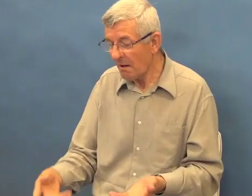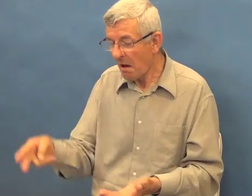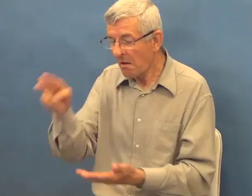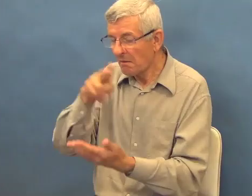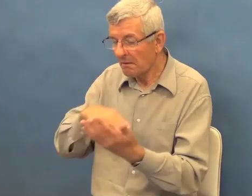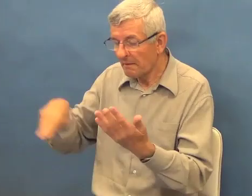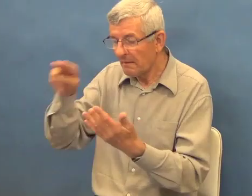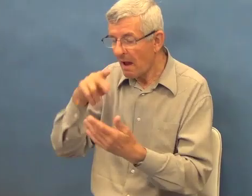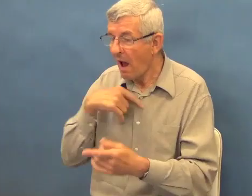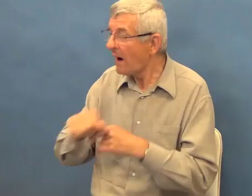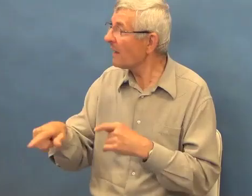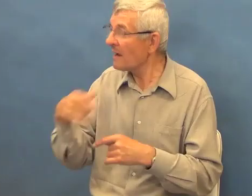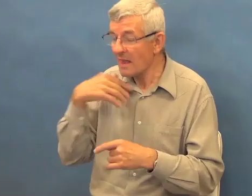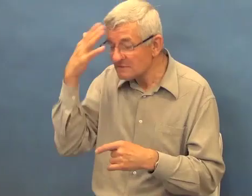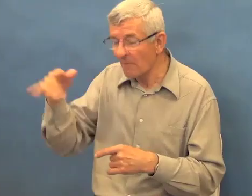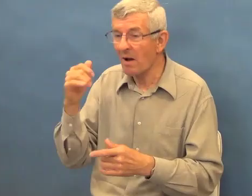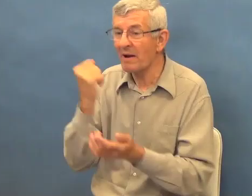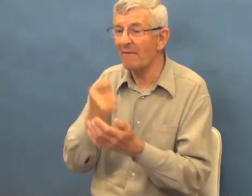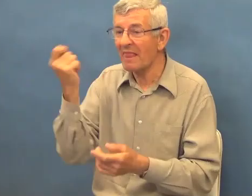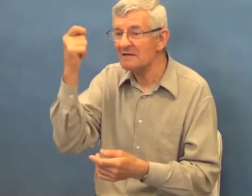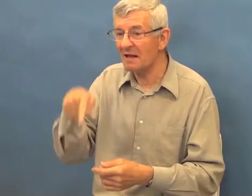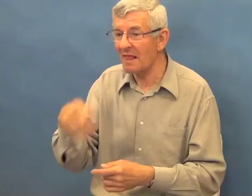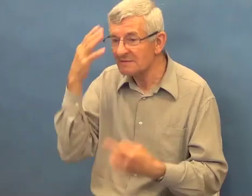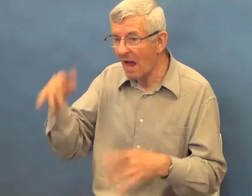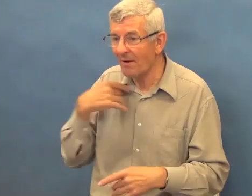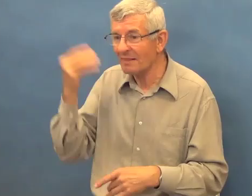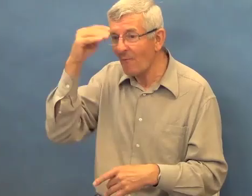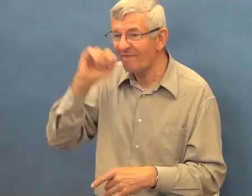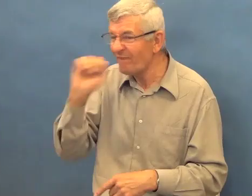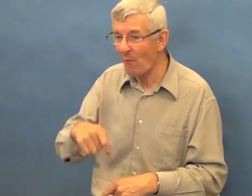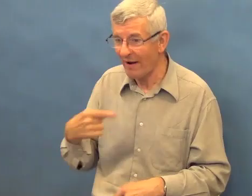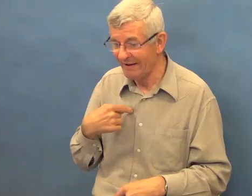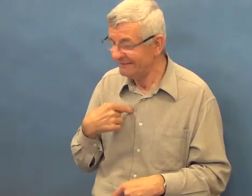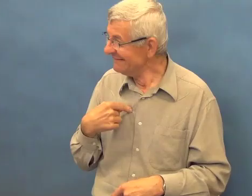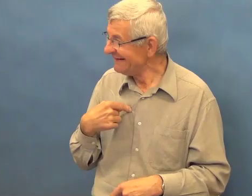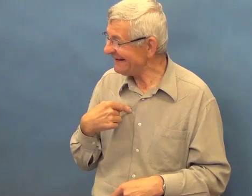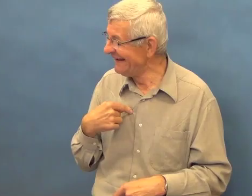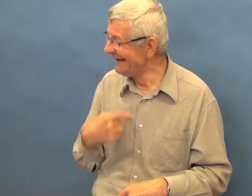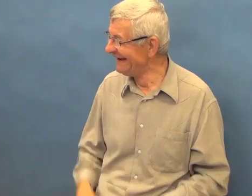W okrągłym znaku tego nie widzę, nie znam się na tym, bo nigdy nie miałem prawa jazdy.